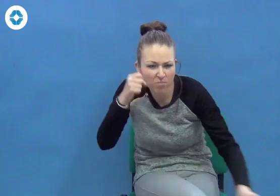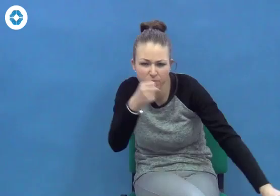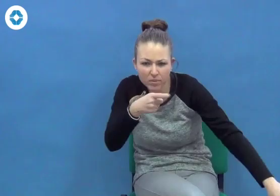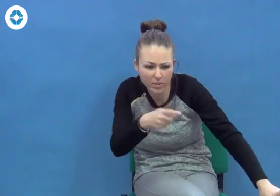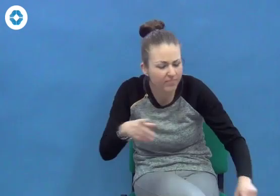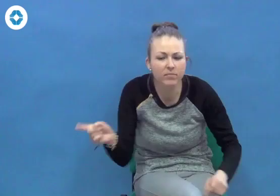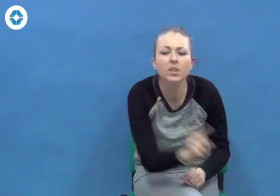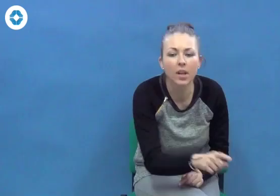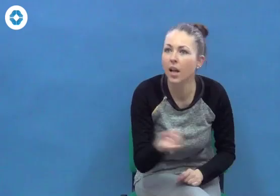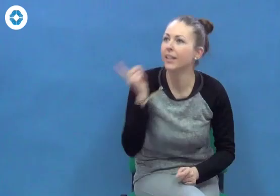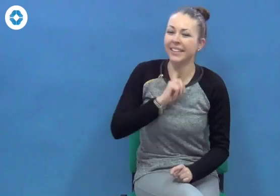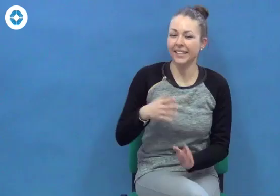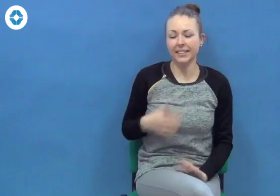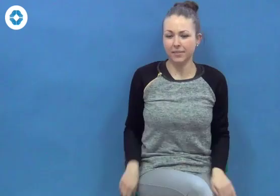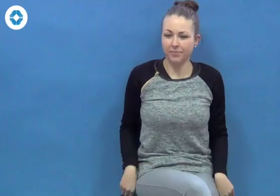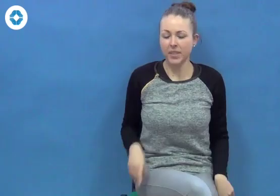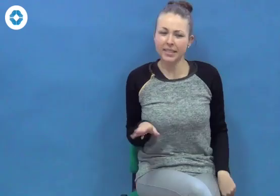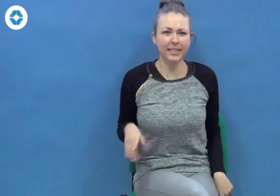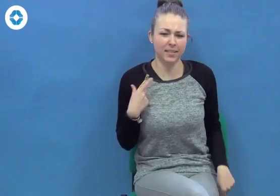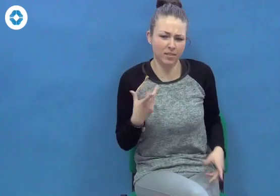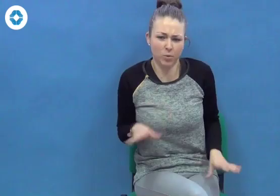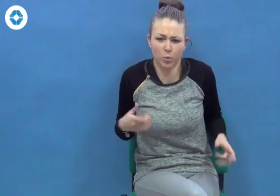Zwrócił się do niego, ale dzieciak mówi, że to nie on.